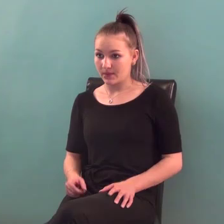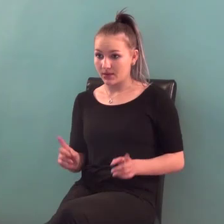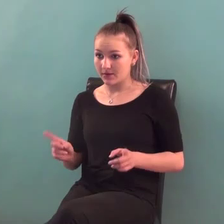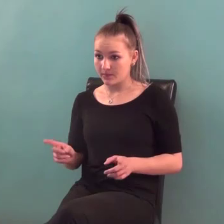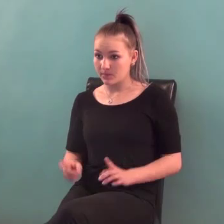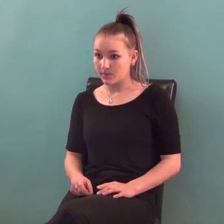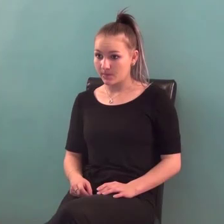Uważać.